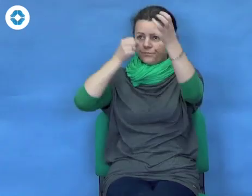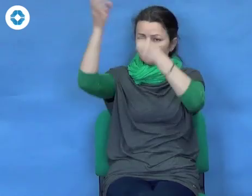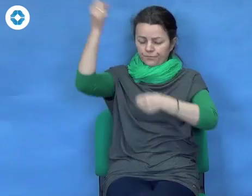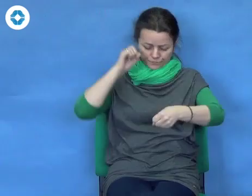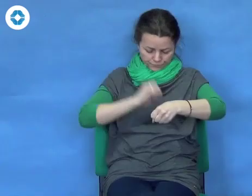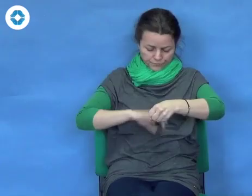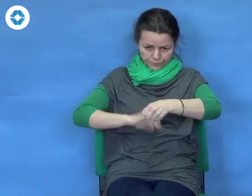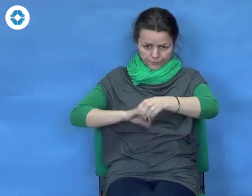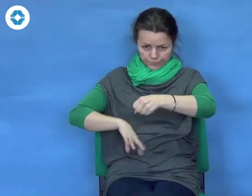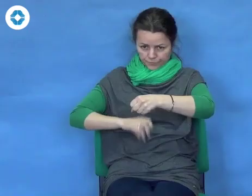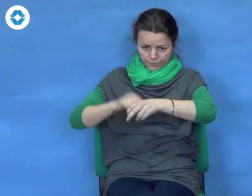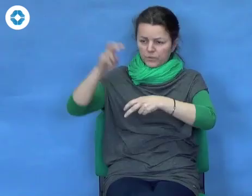Wrzucał wszystkie do fartucha.